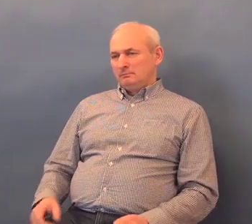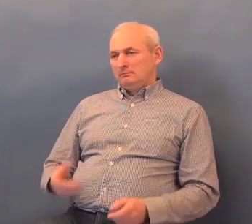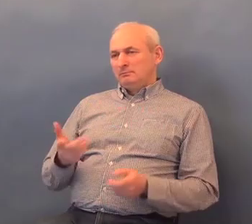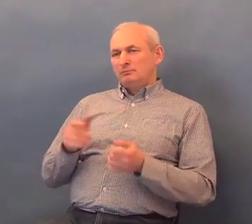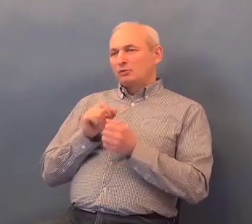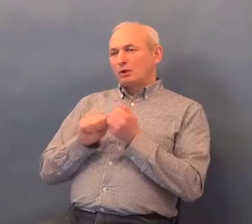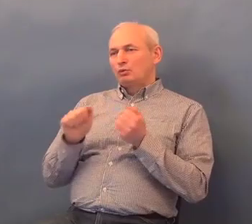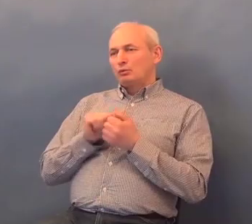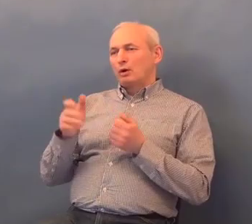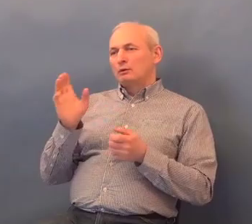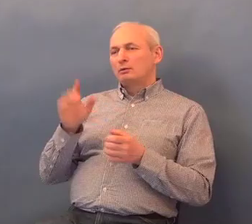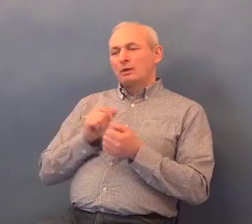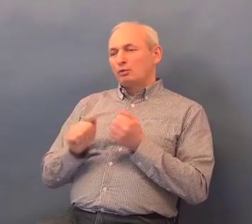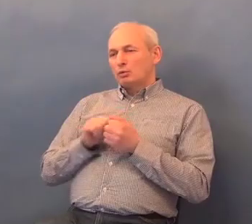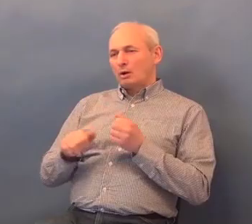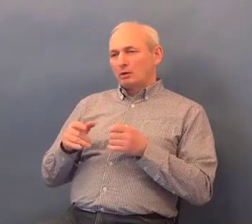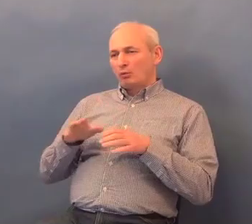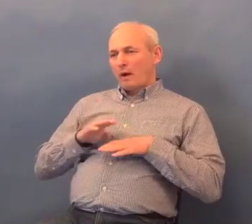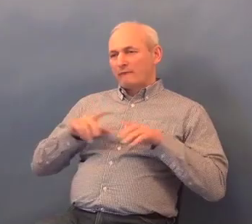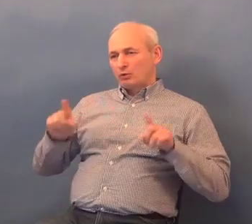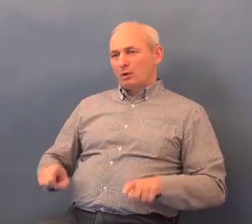Nie niszczyć ławki.